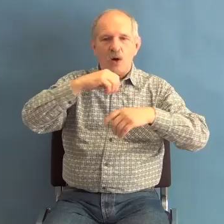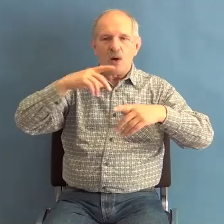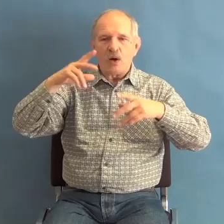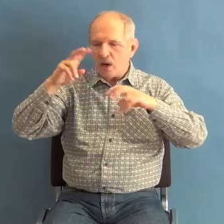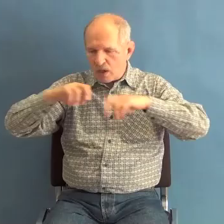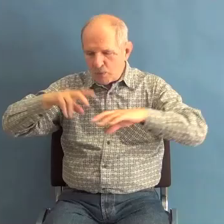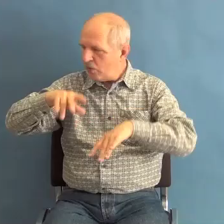Remont.